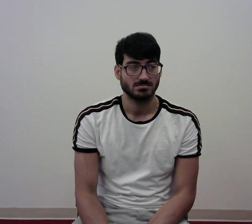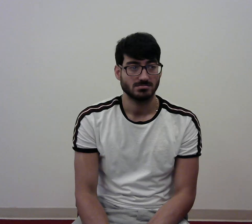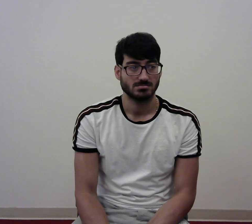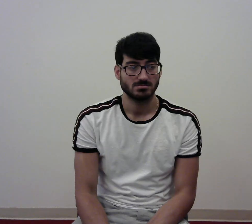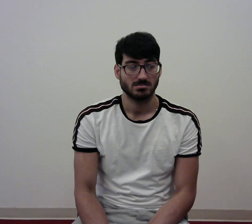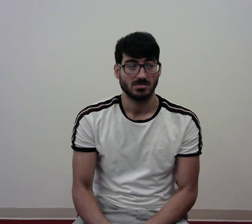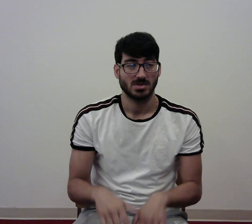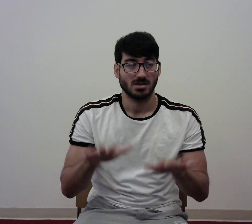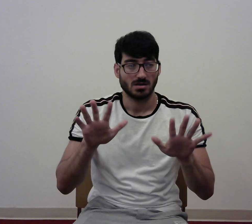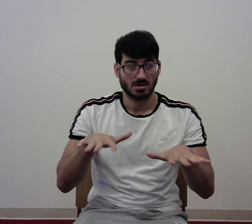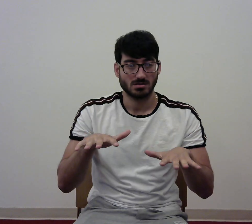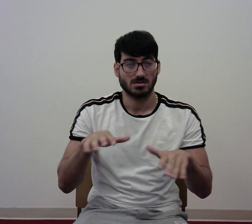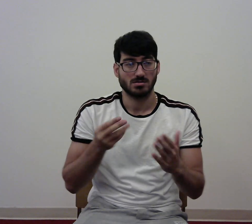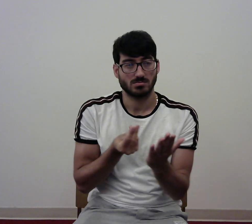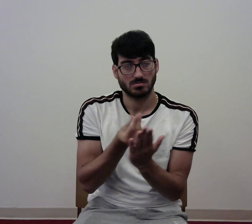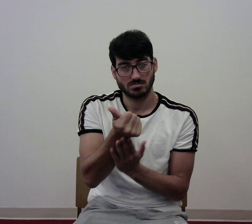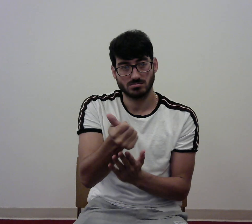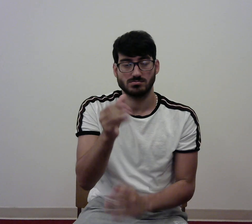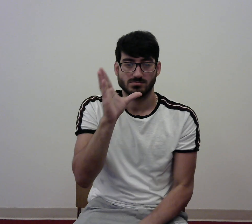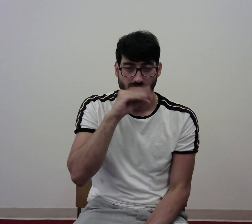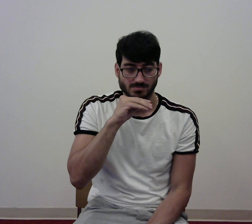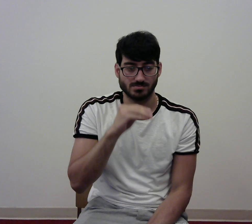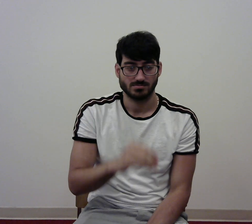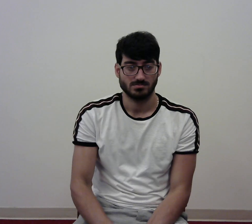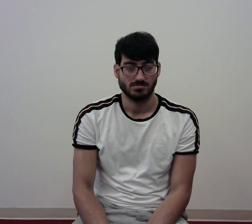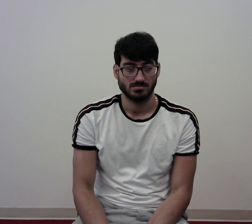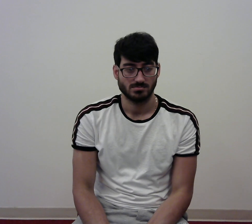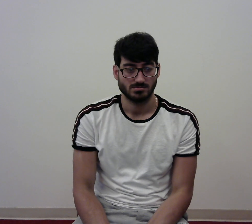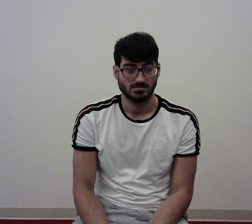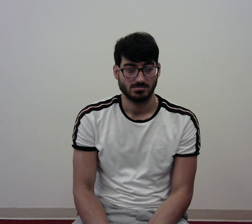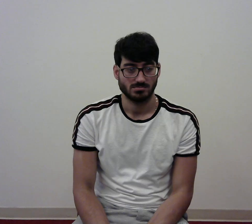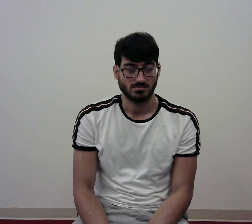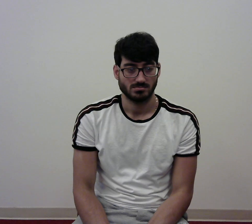Harda ödəniş edə bilərəm?